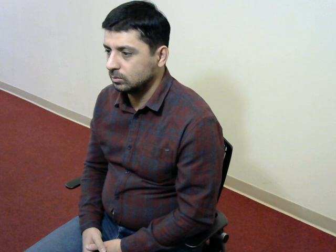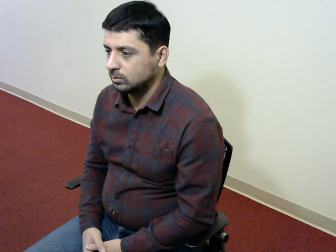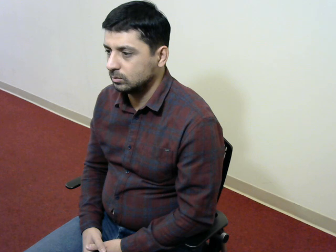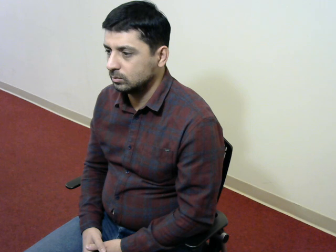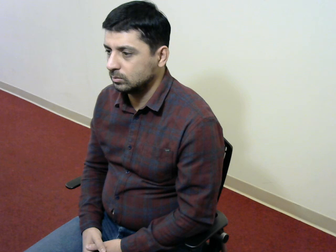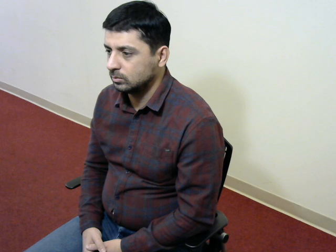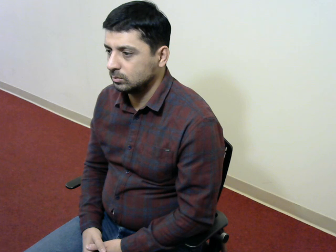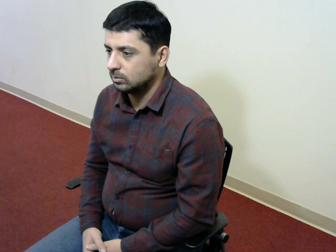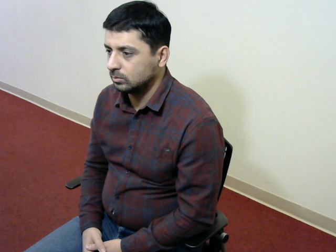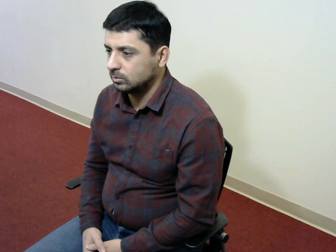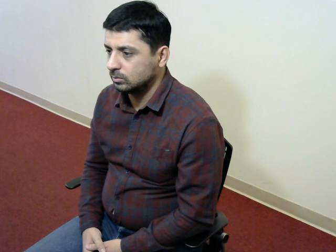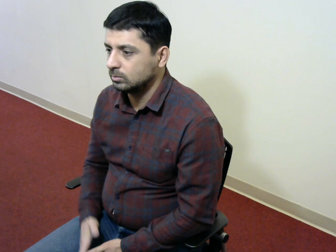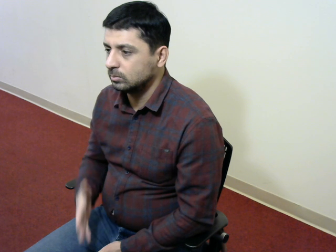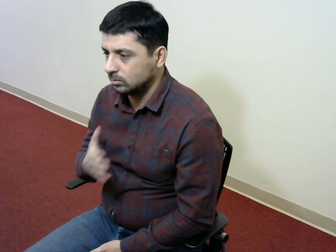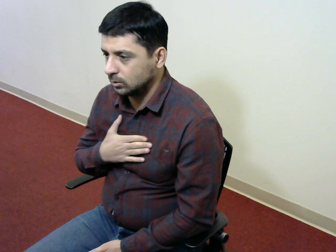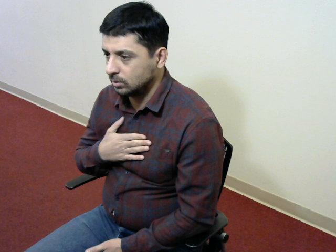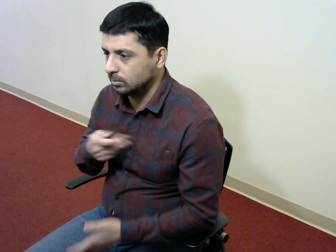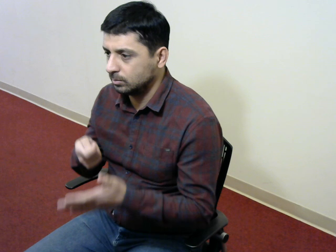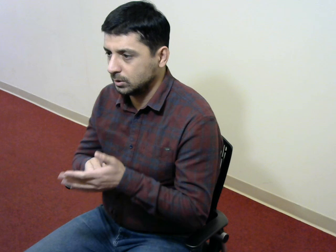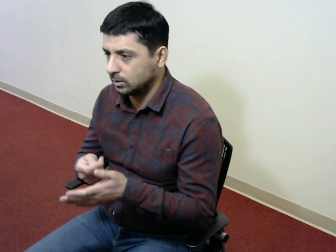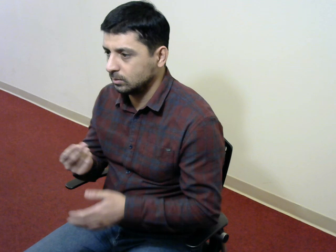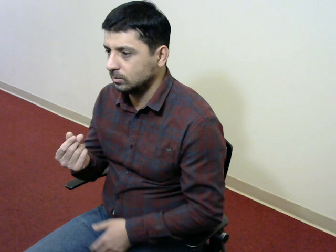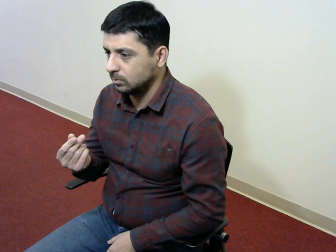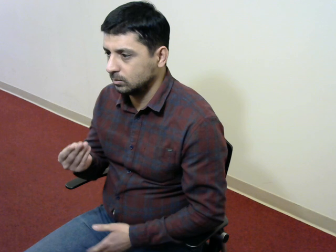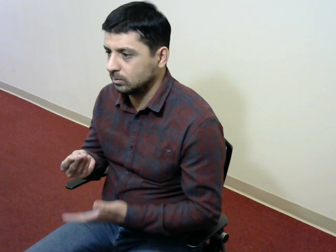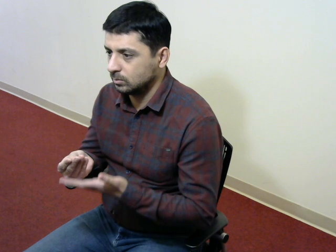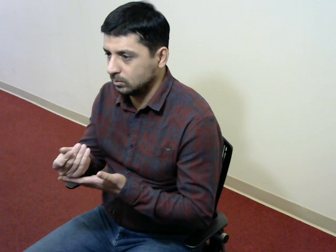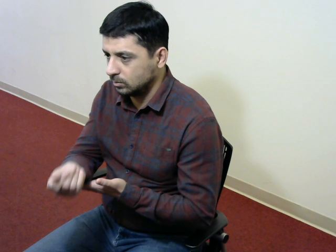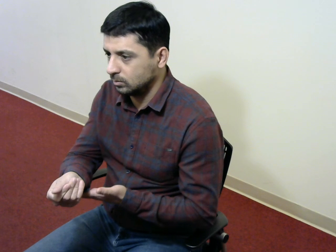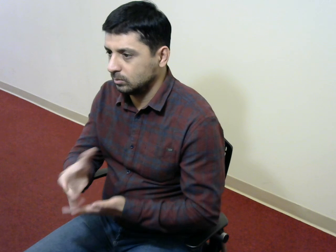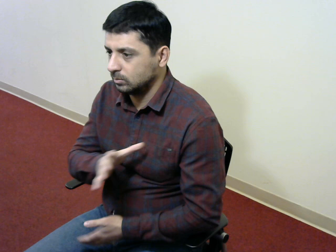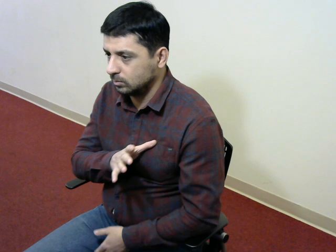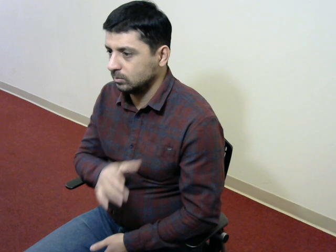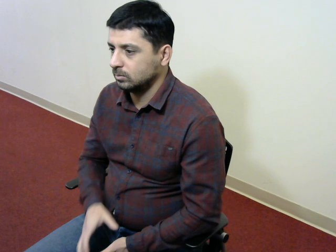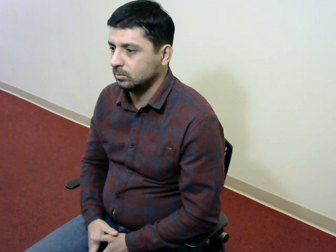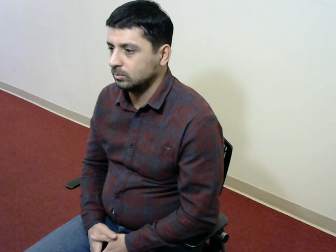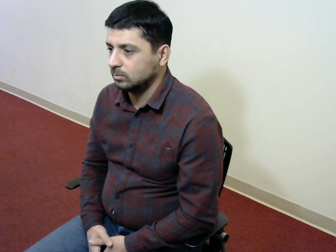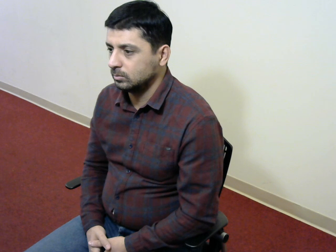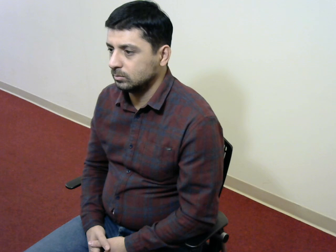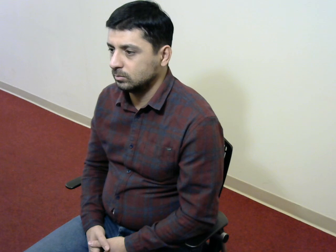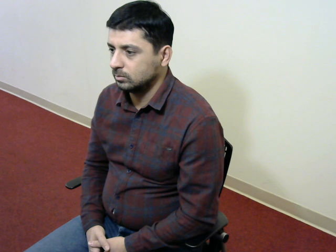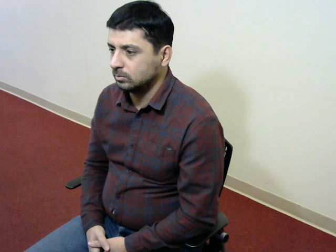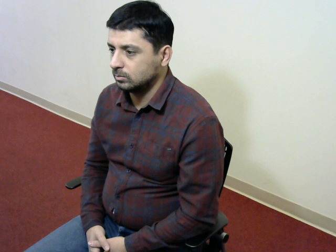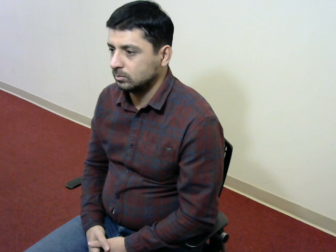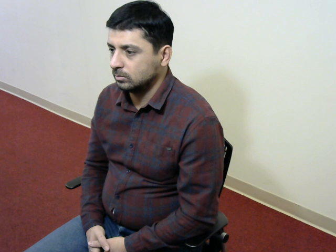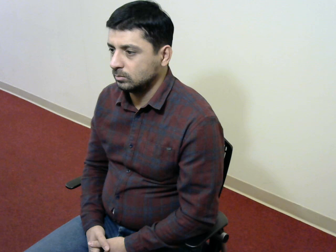Mən biletlərin pulunu ödəmişəm